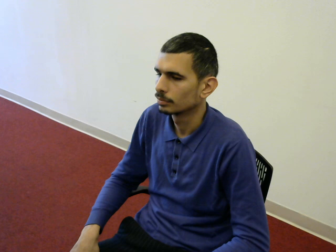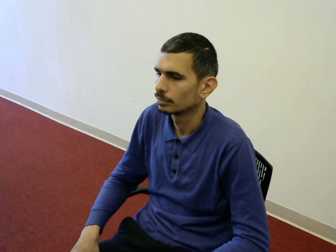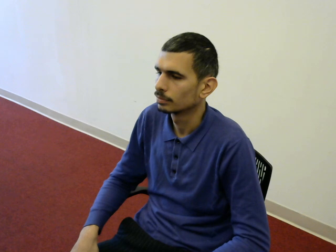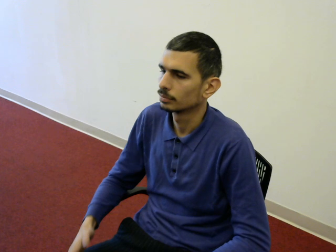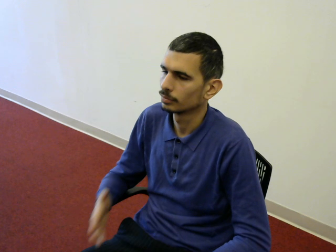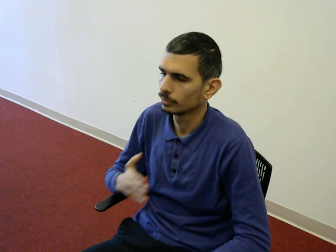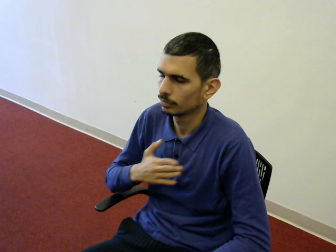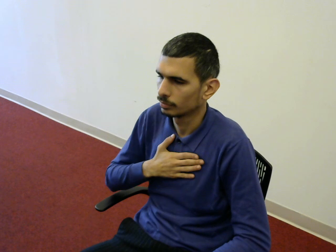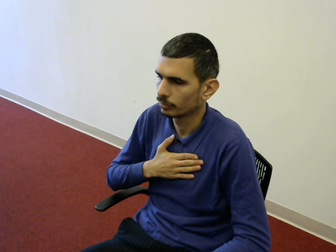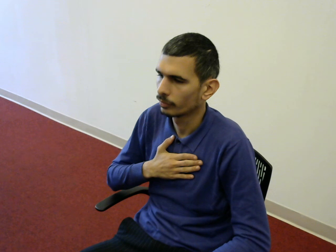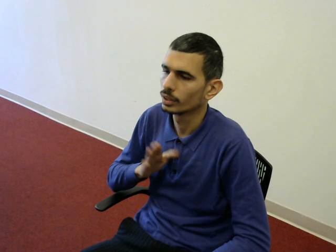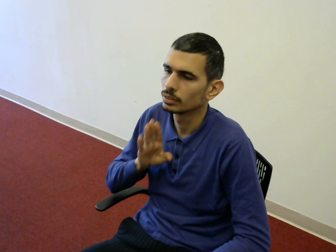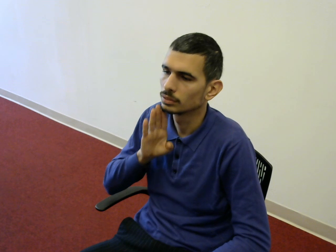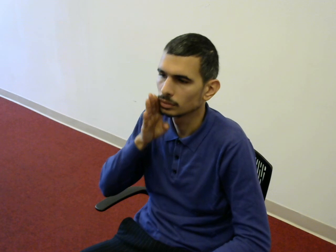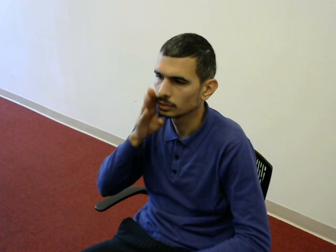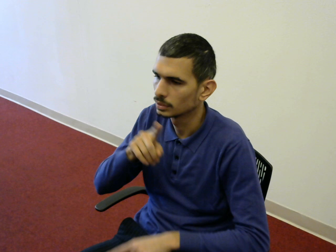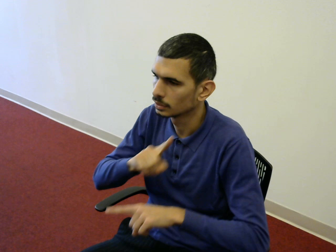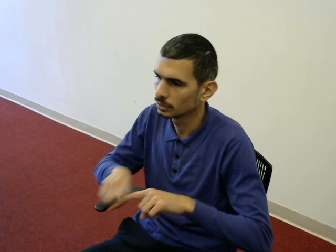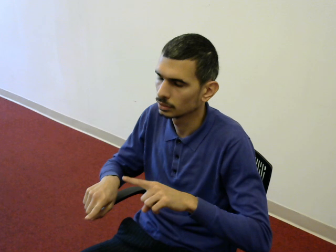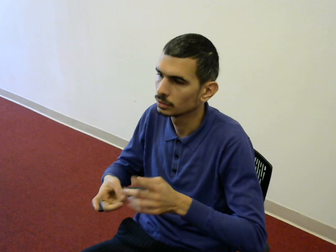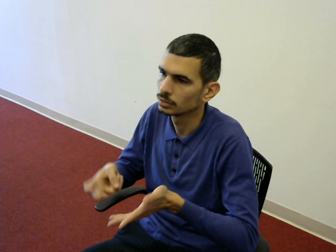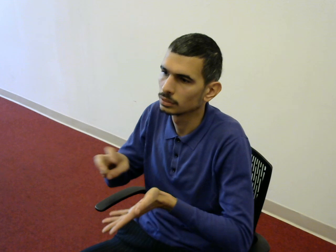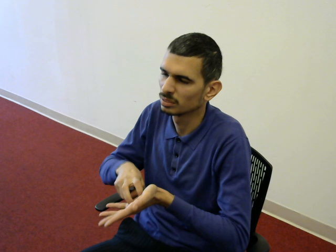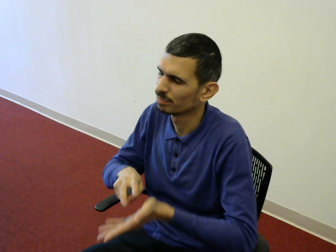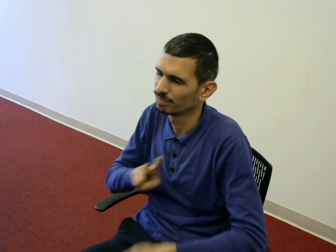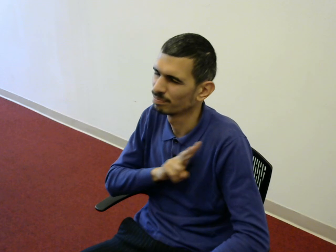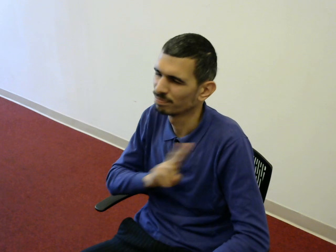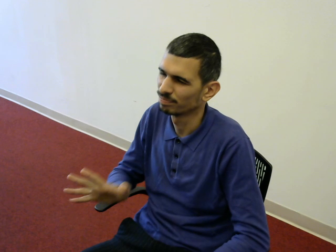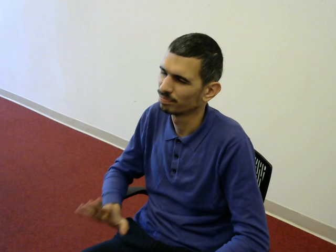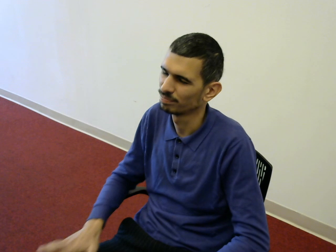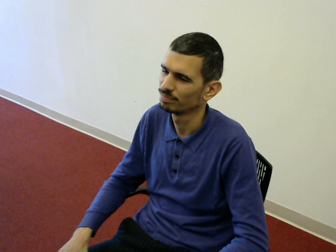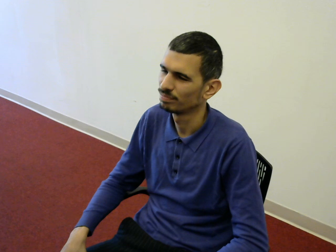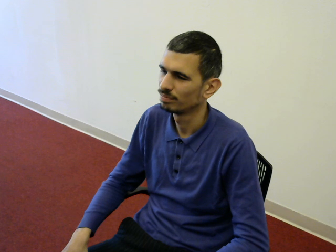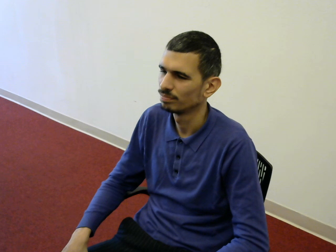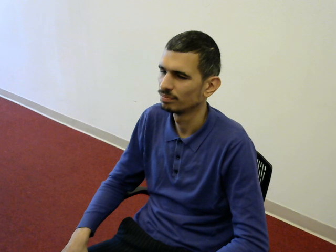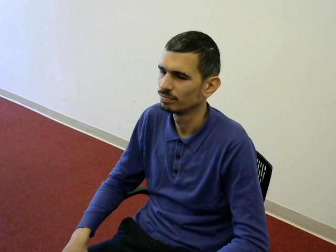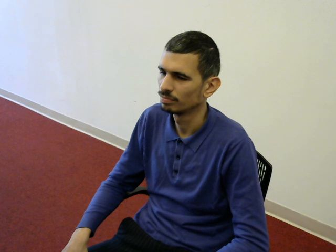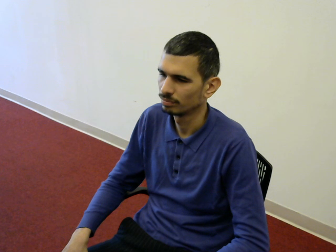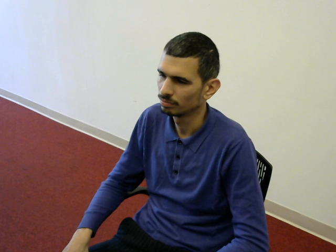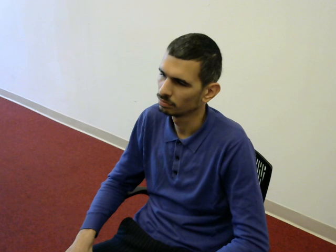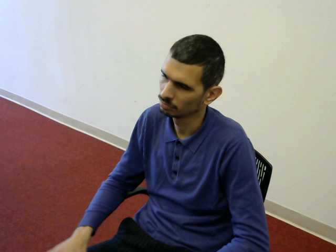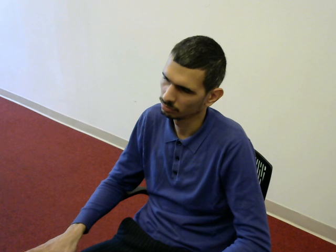Mən səhərlər tez durmağı sevmirəm